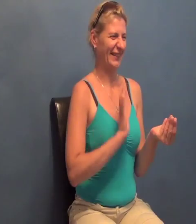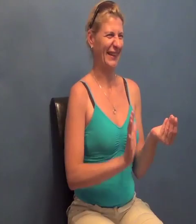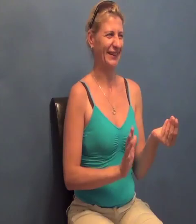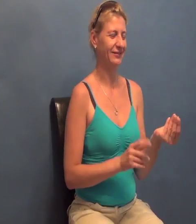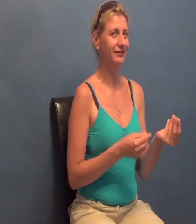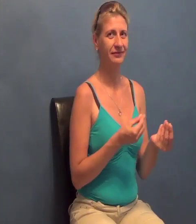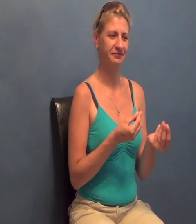Ta pani chowa pieniądze.